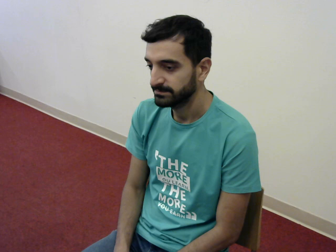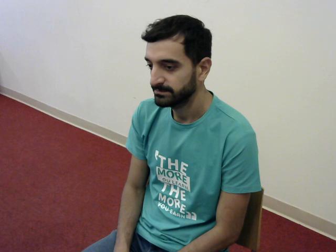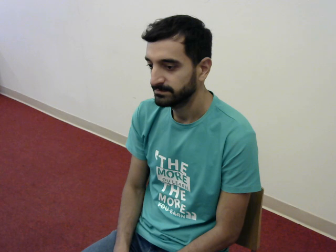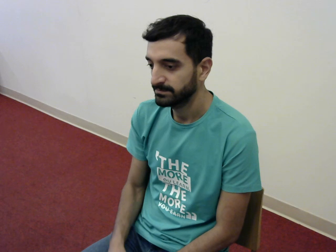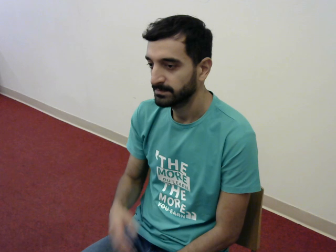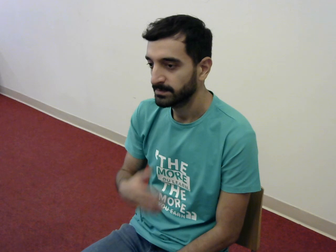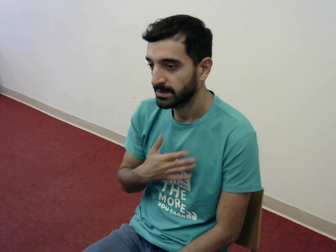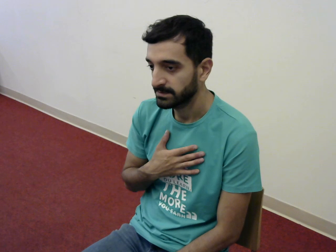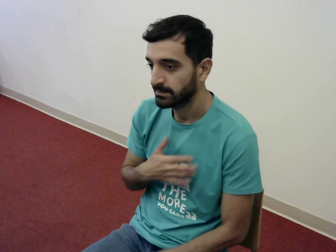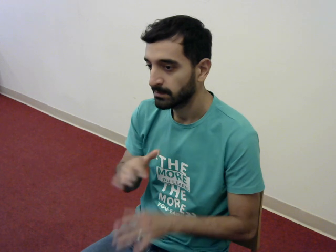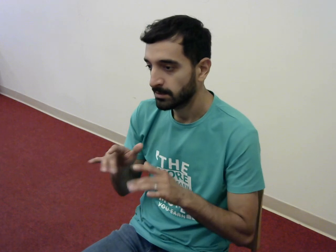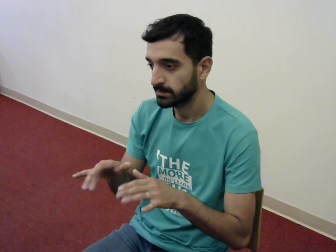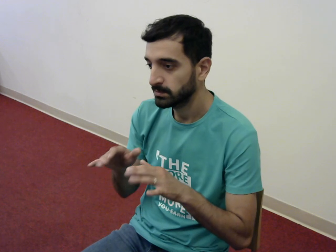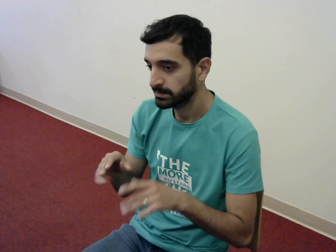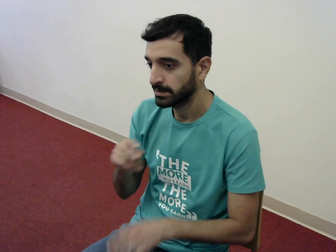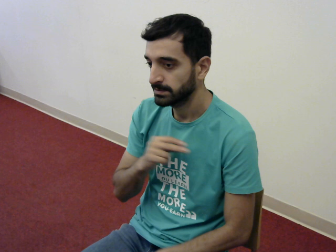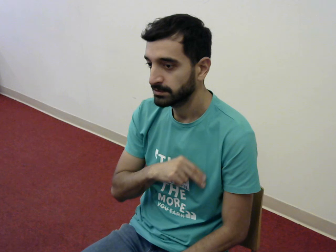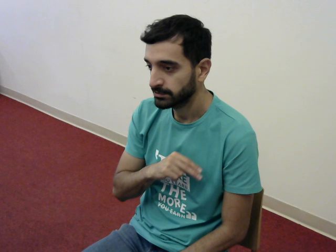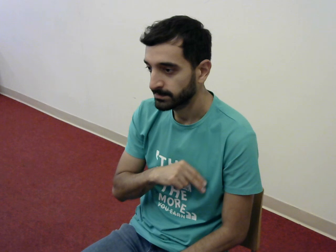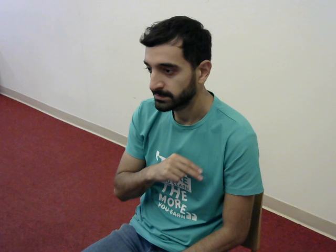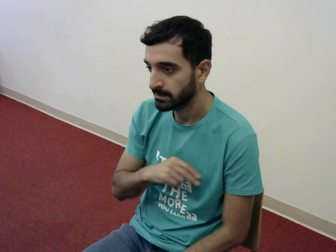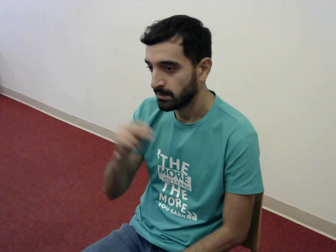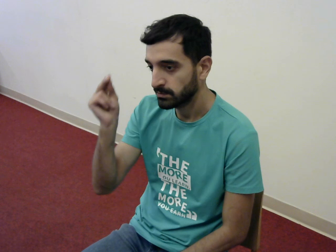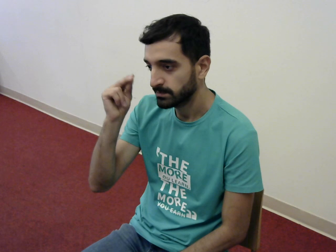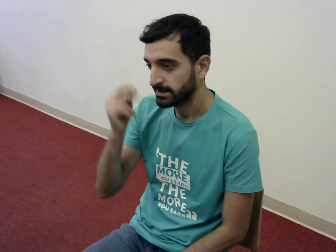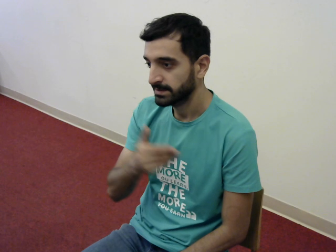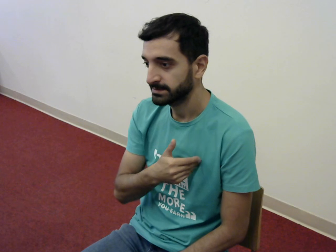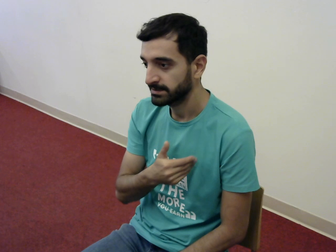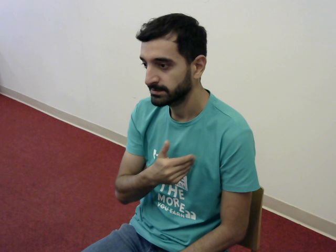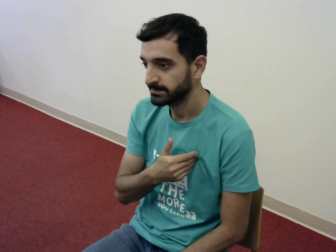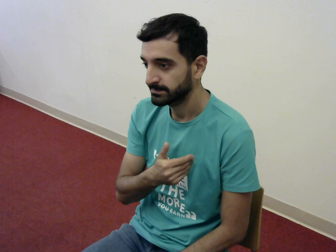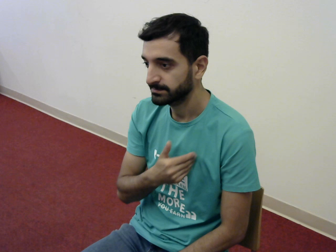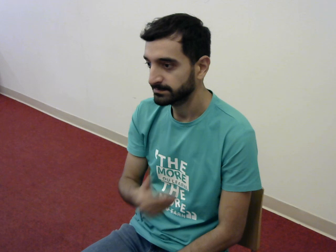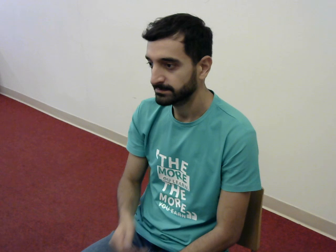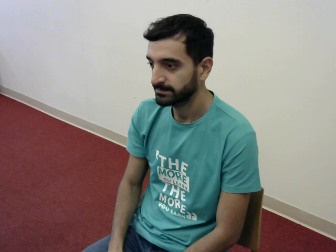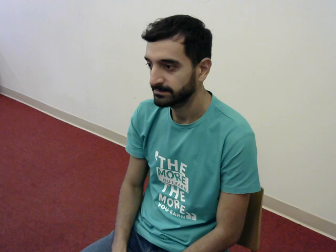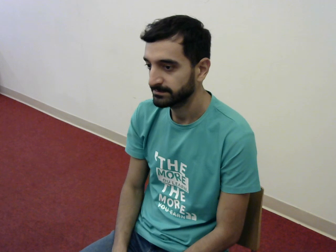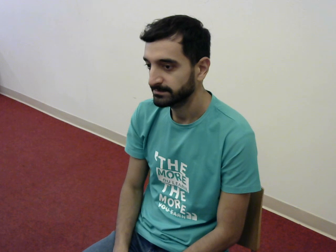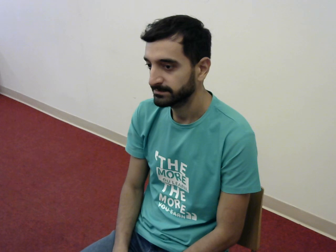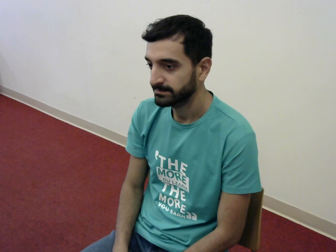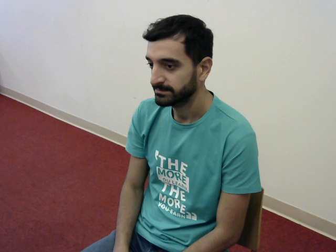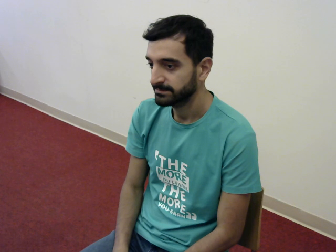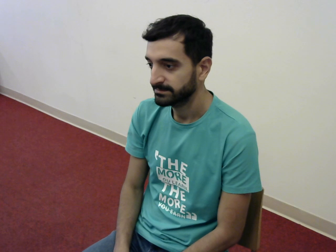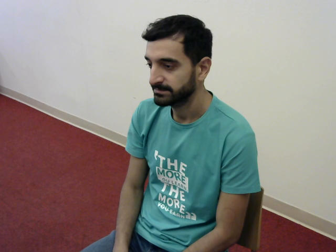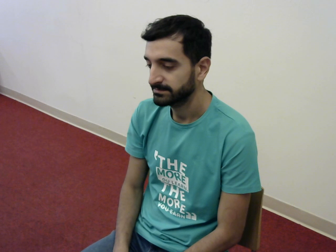Mən kompüterdə işləməyi öyrənmək istəyirəm